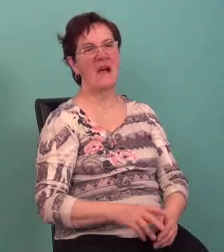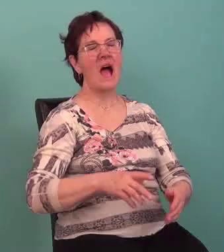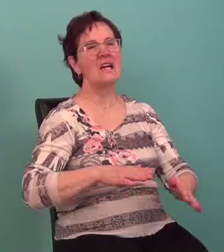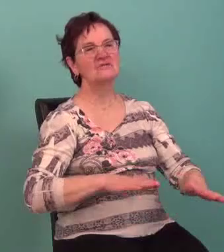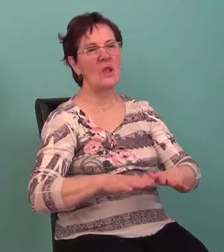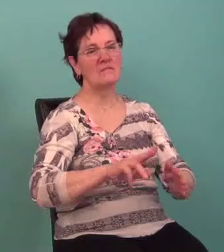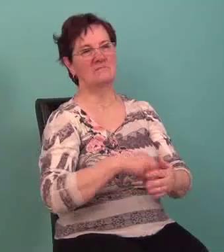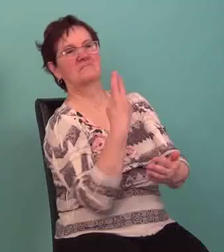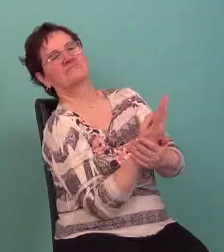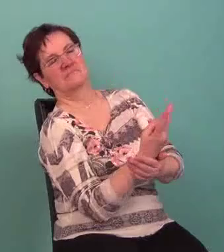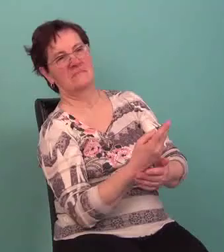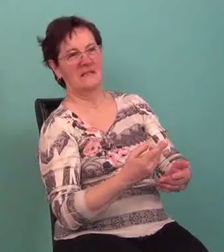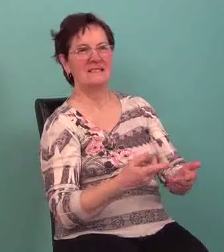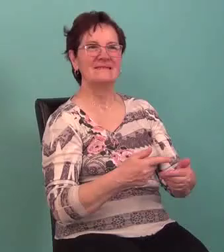Jak jest ślisko to można się poślizgnąć.